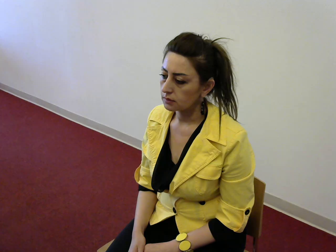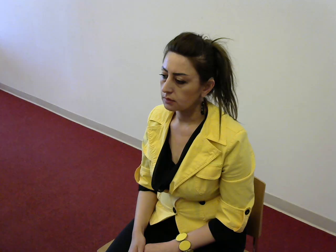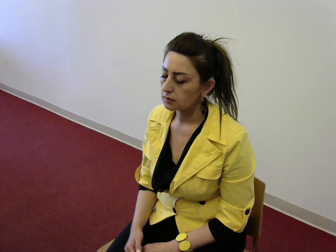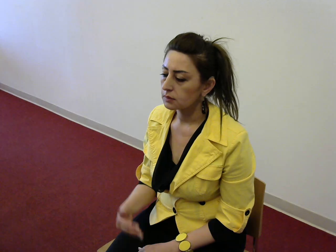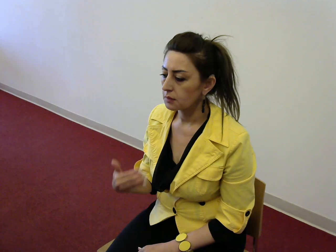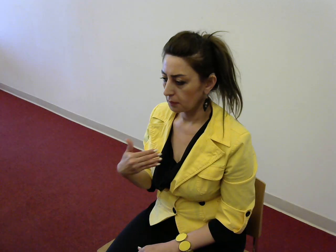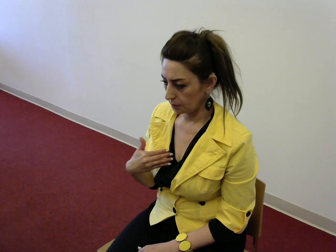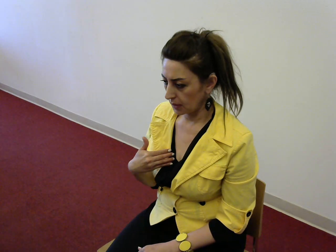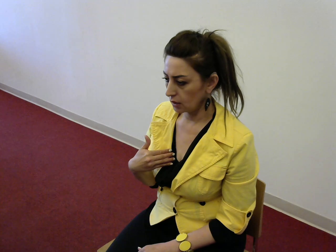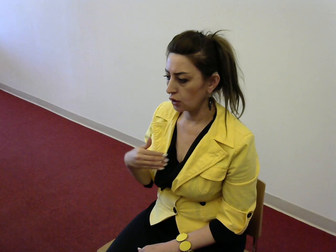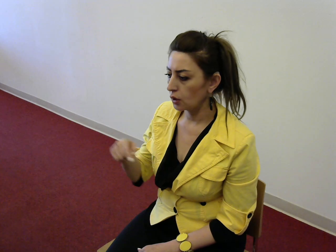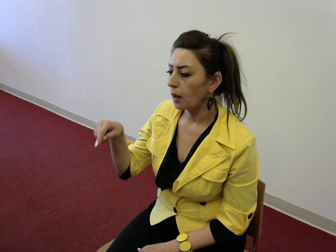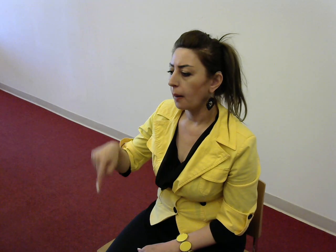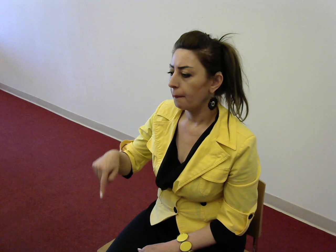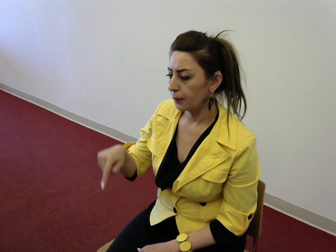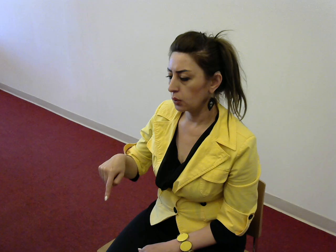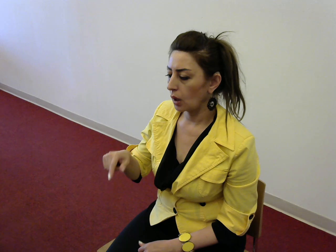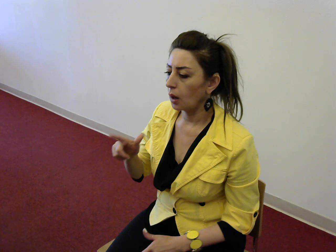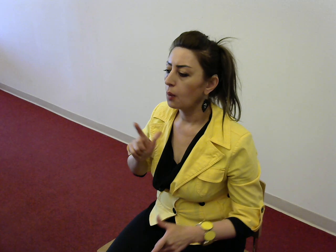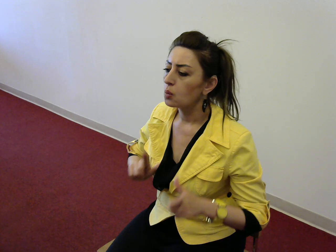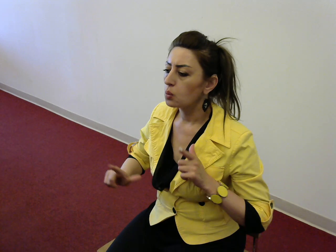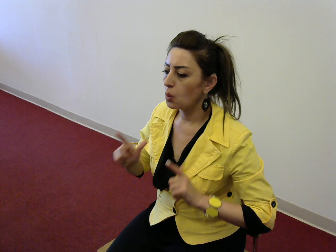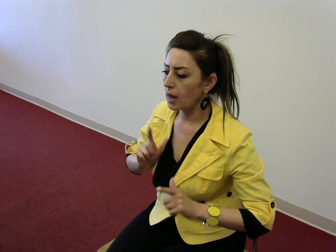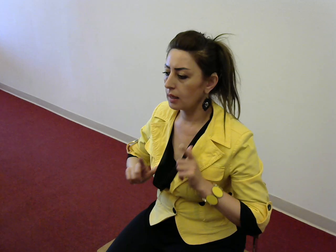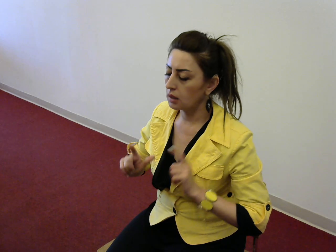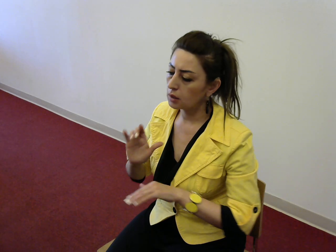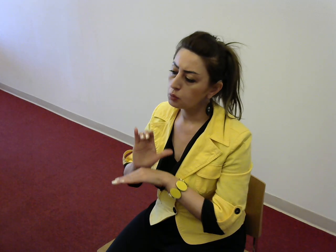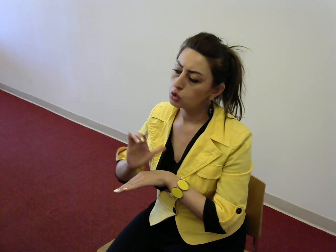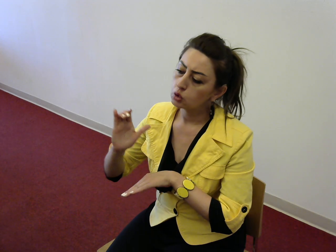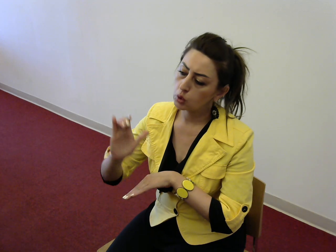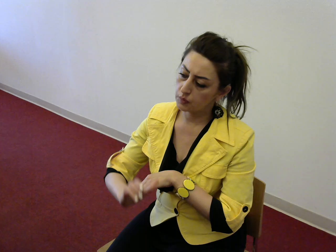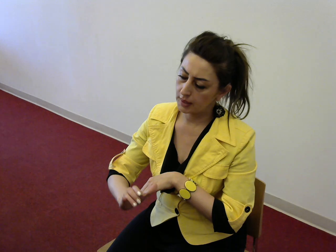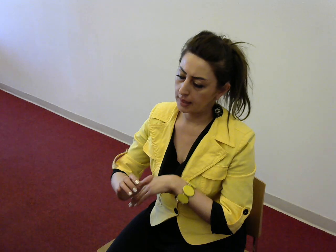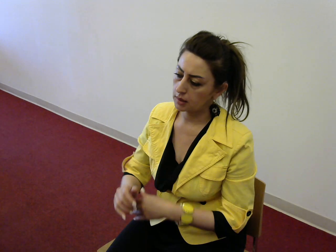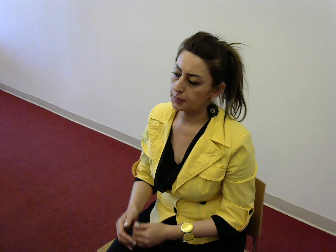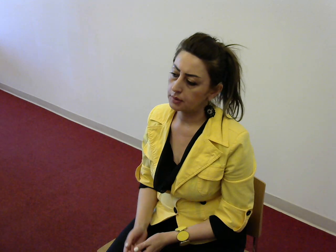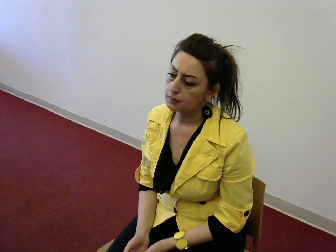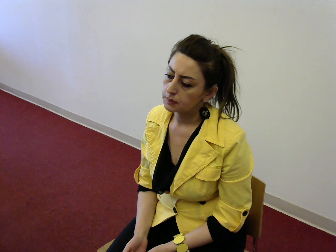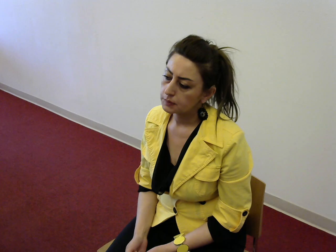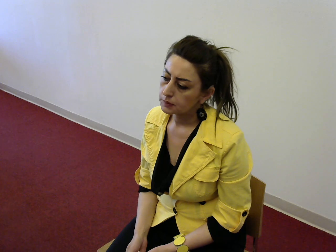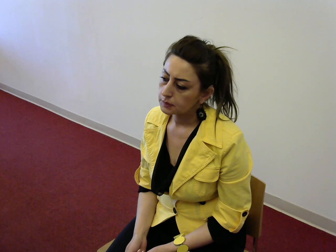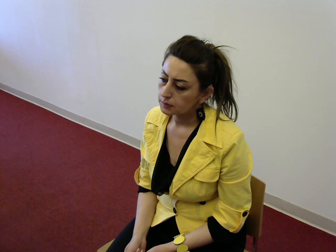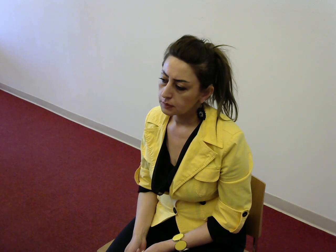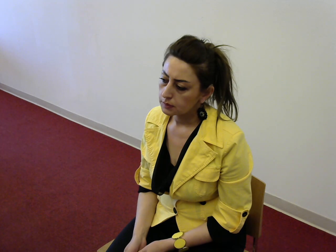Məni bura müəllim göndərib